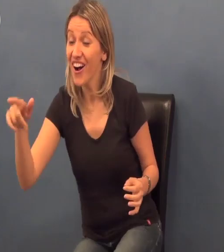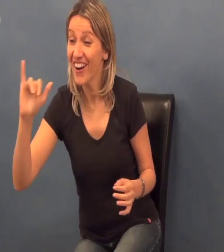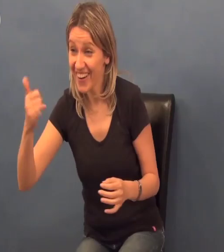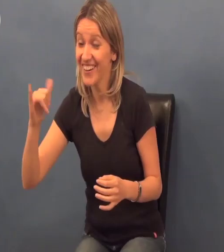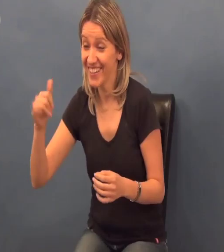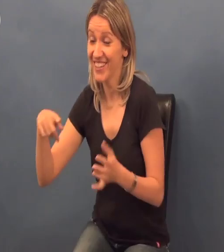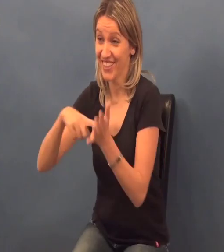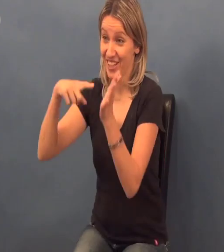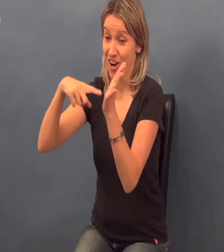To ta bajka.